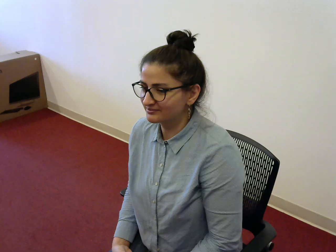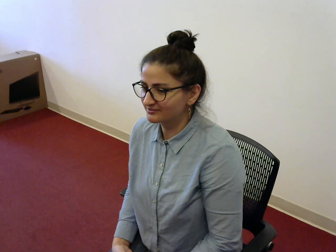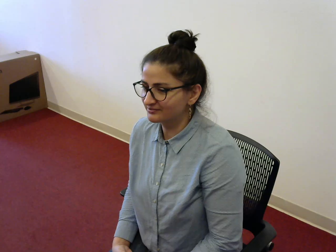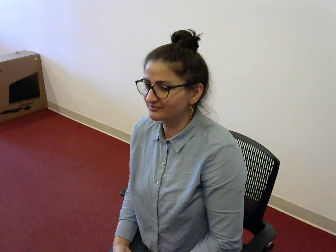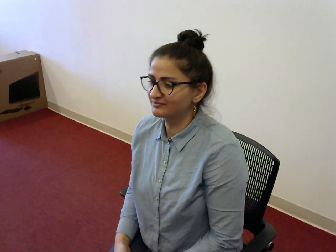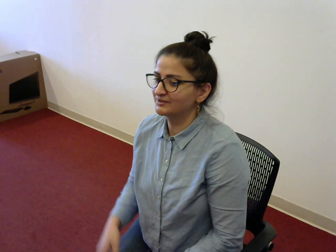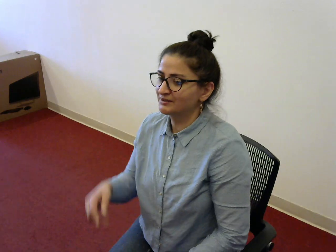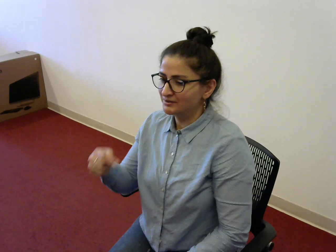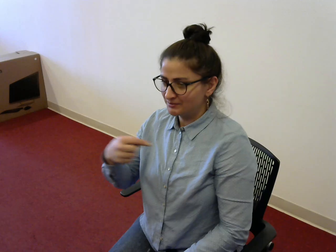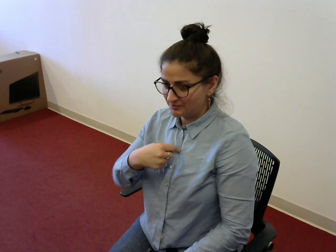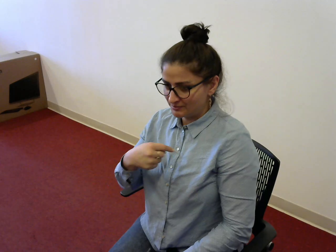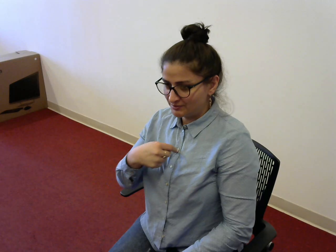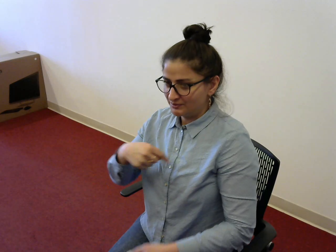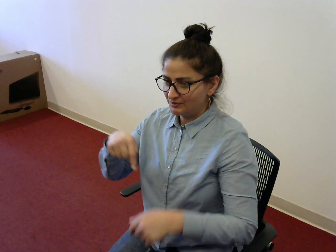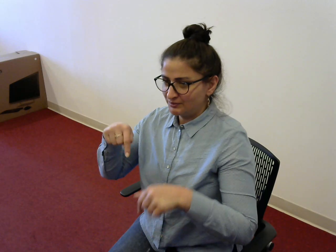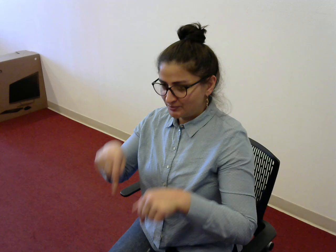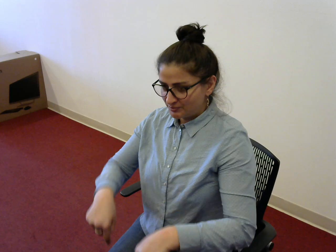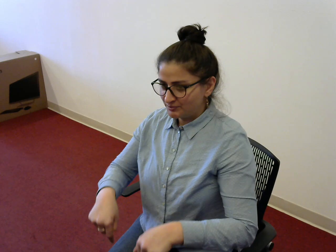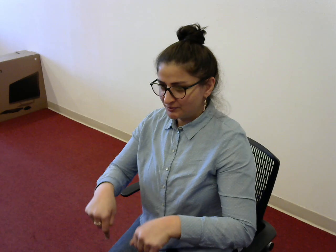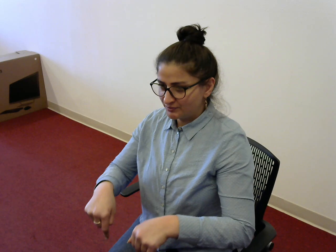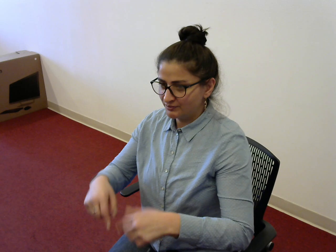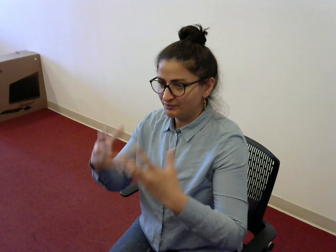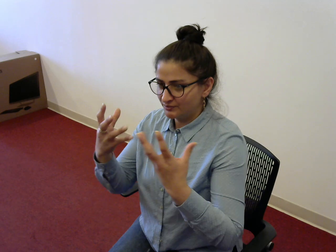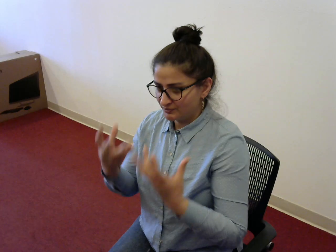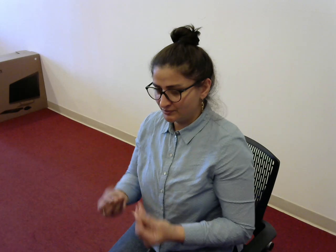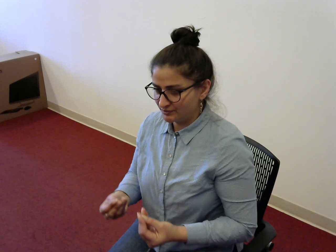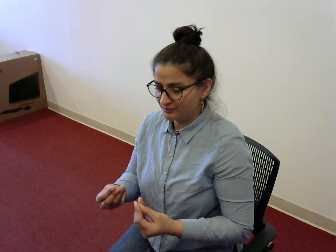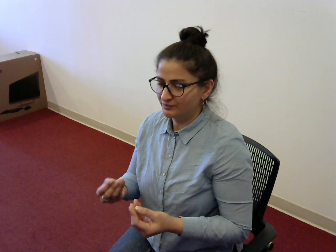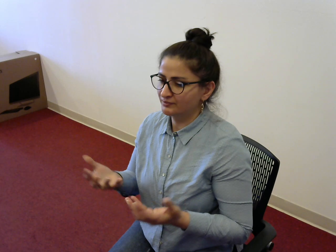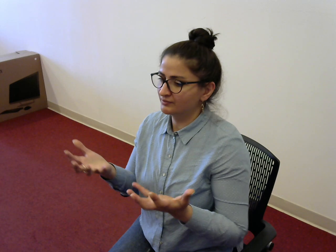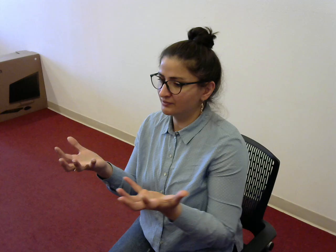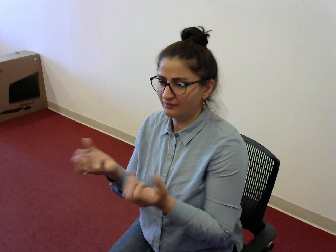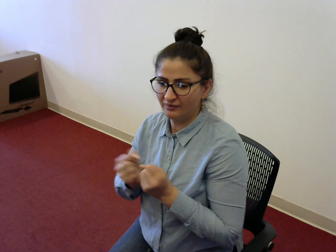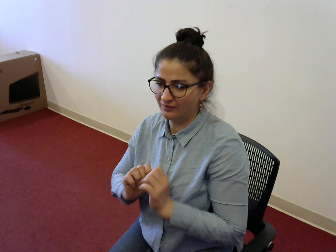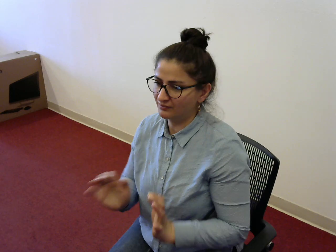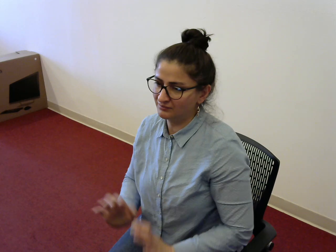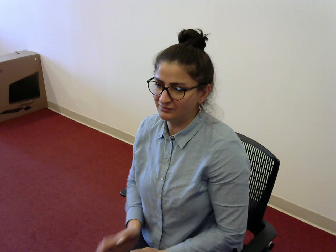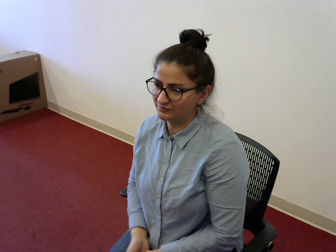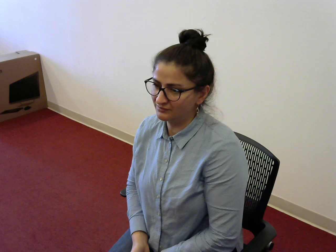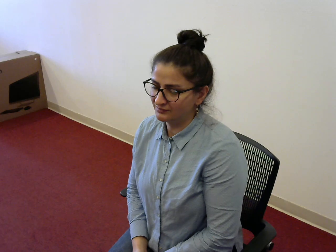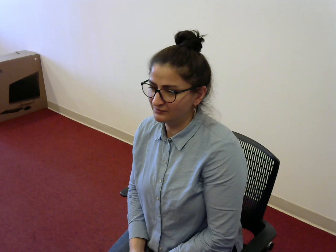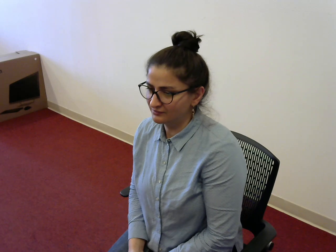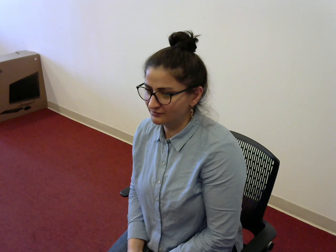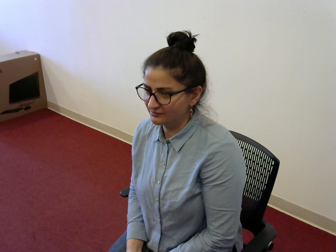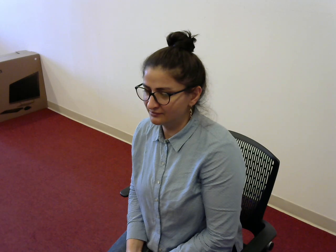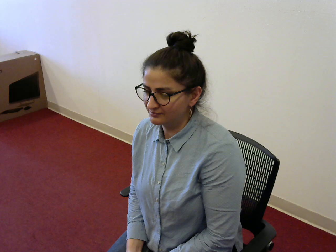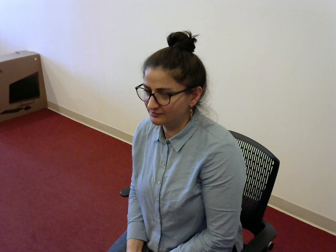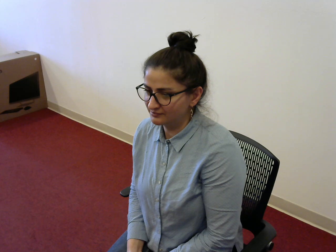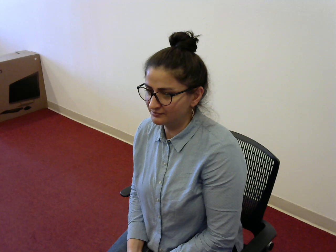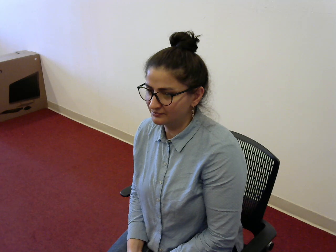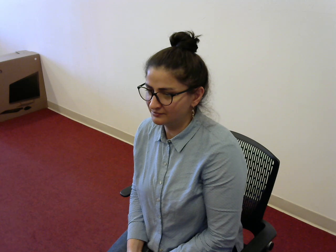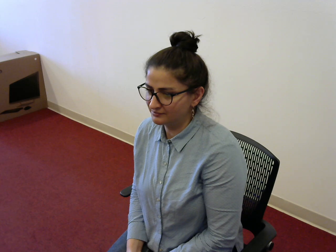Məndə bu gün alınmır